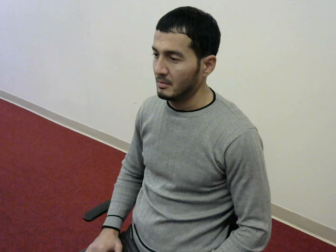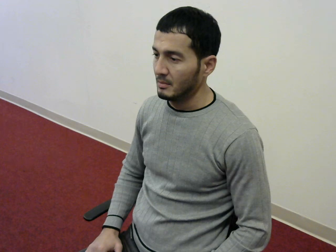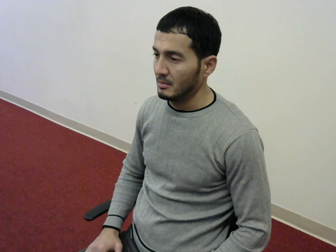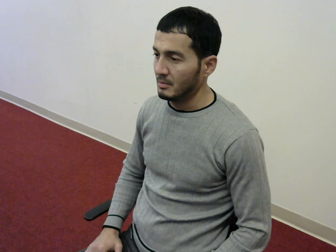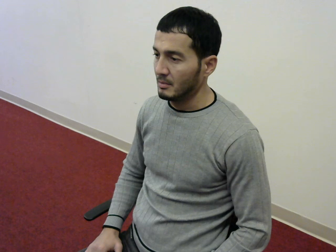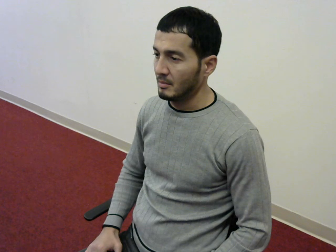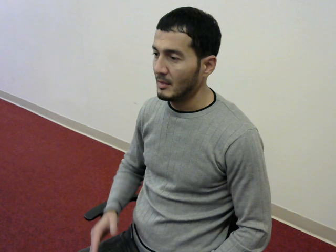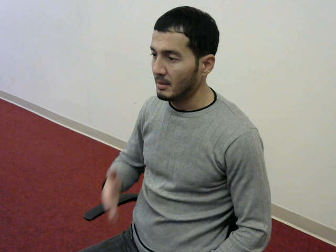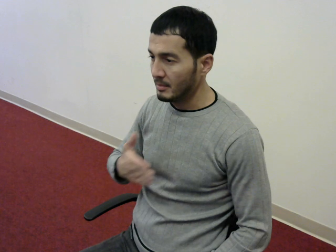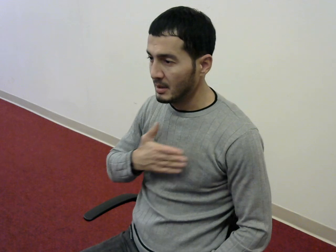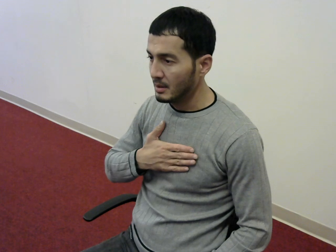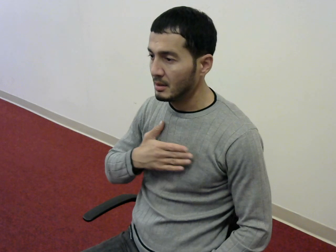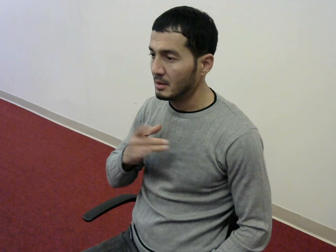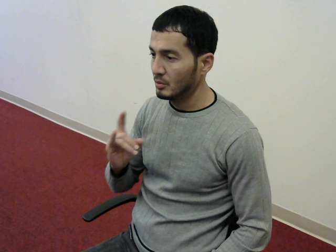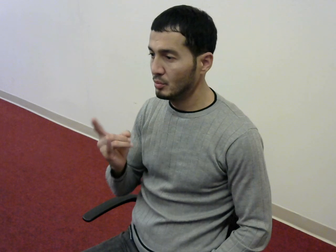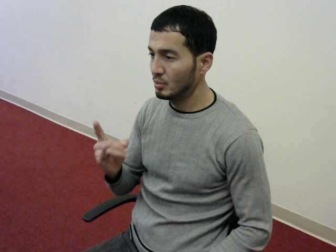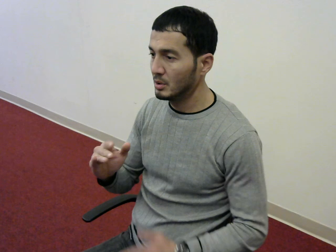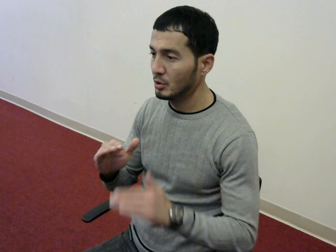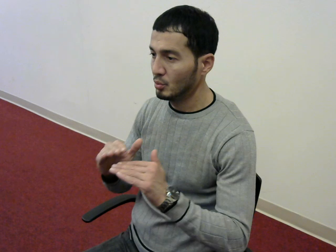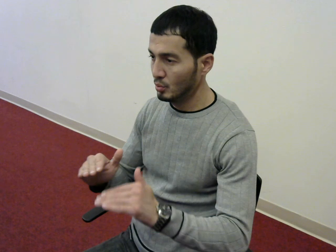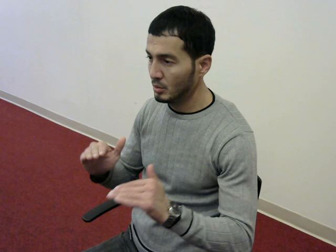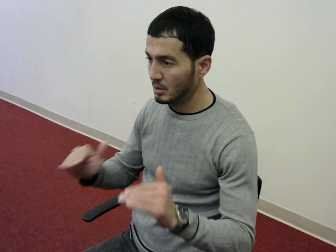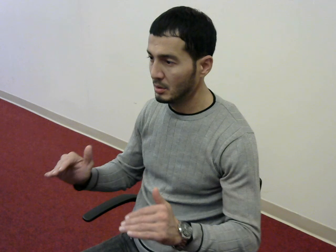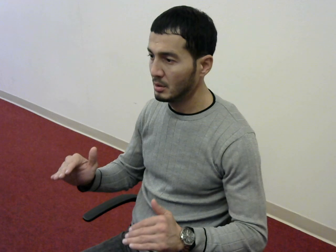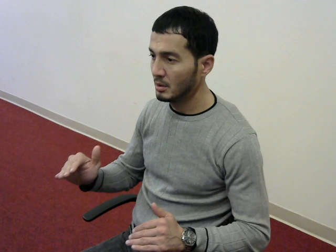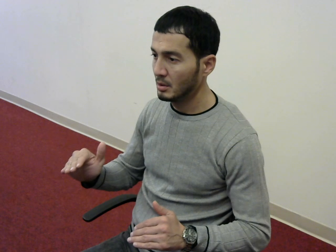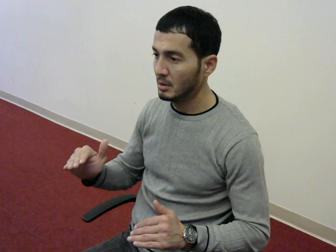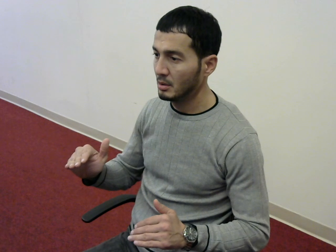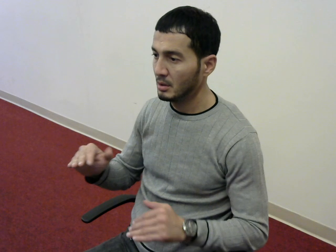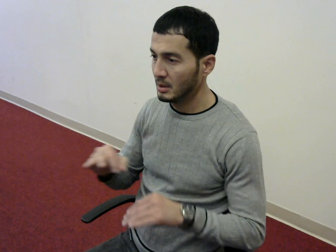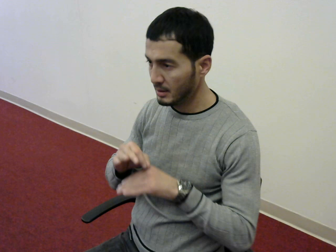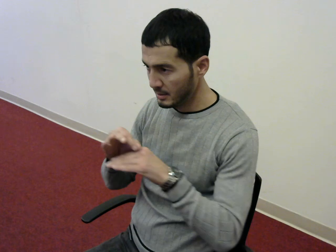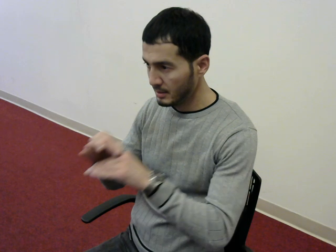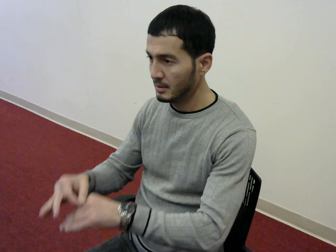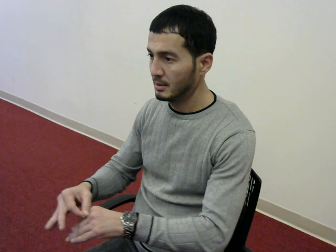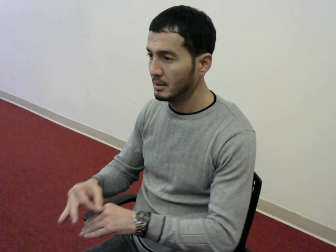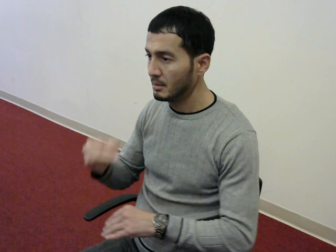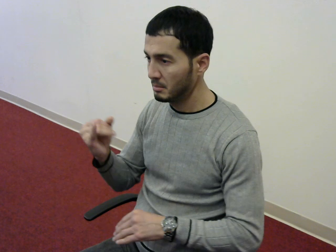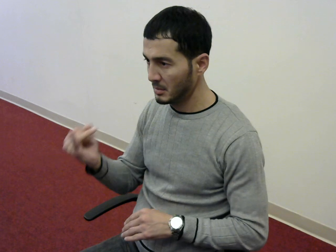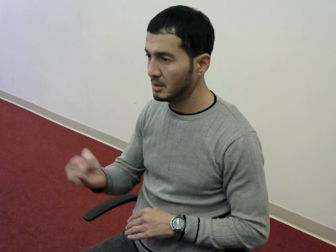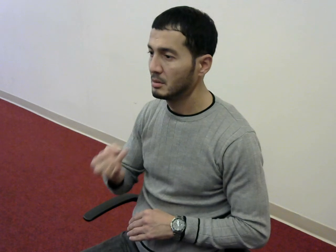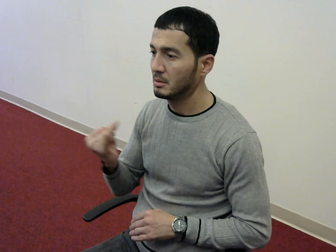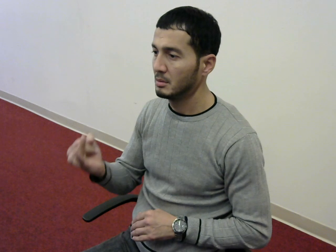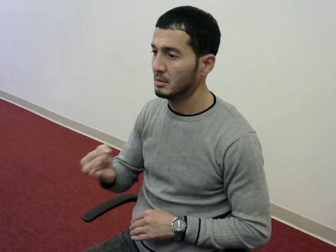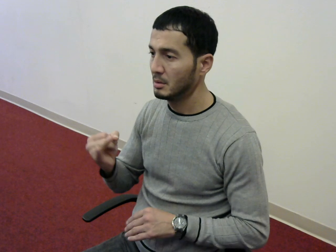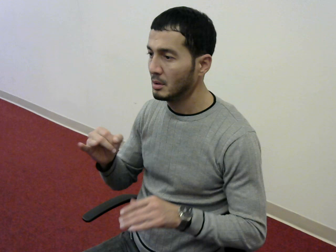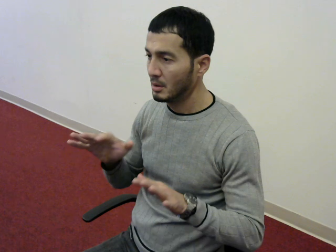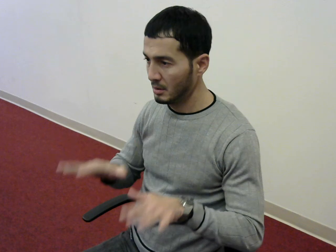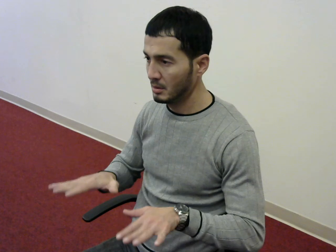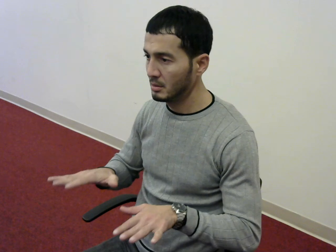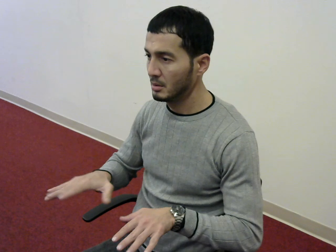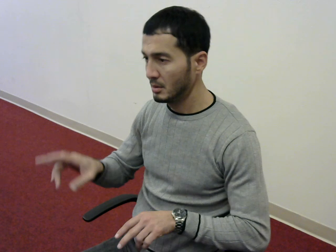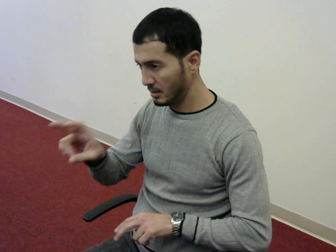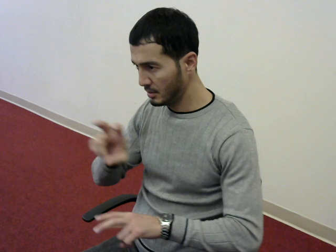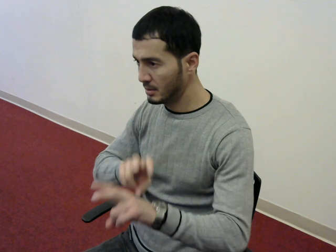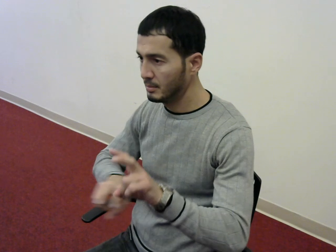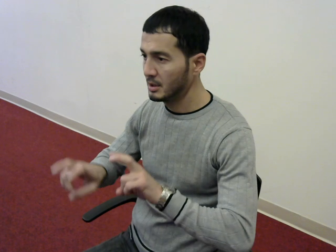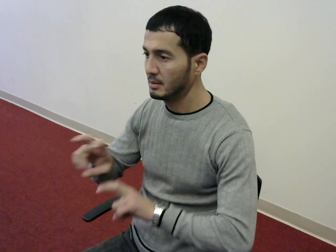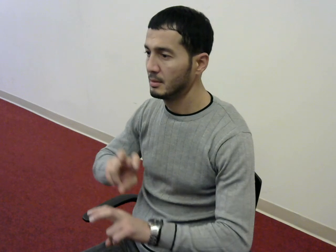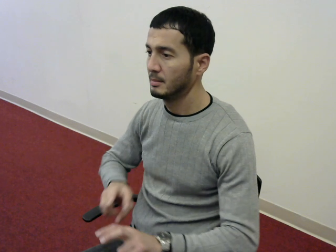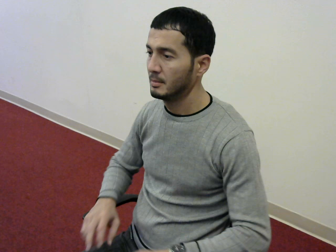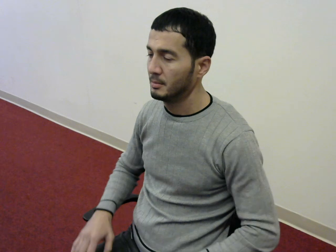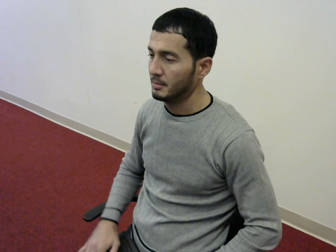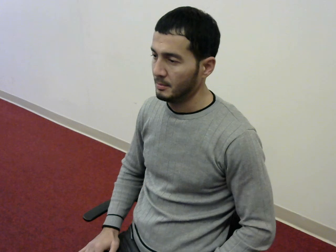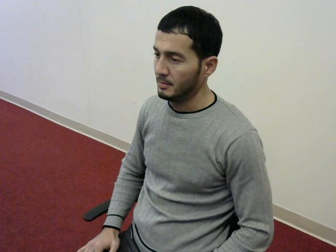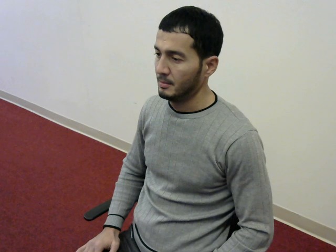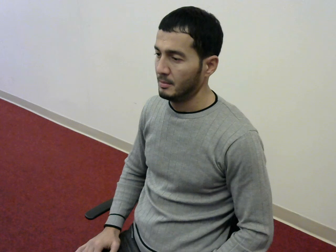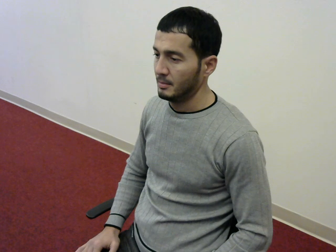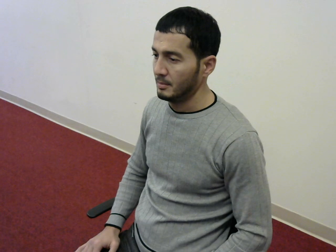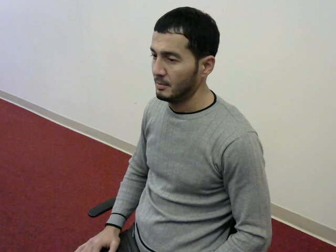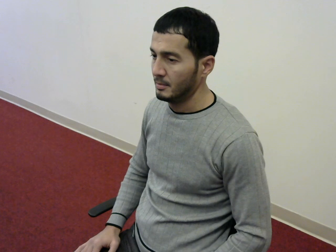Mən uşaqlarımı aparmağa maraqlı yer axtarıram